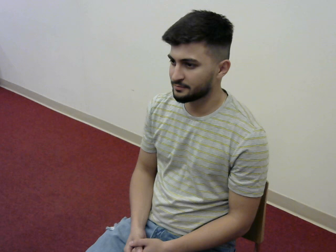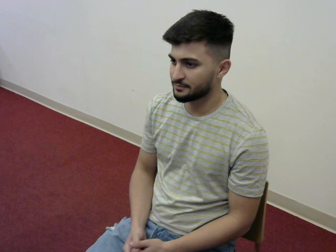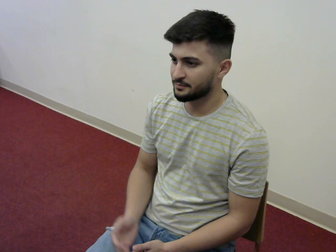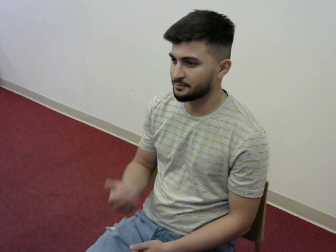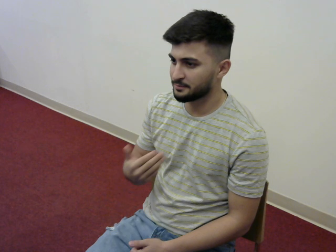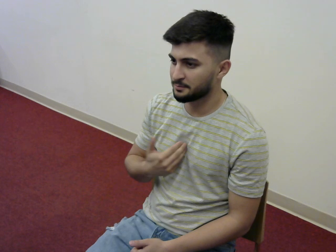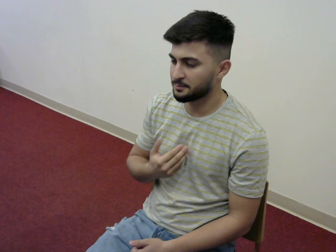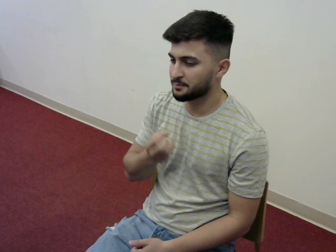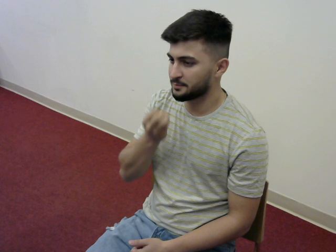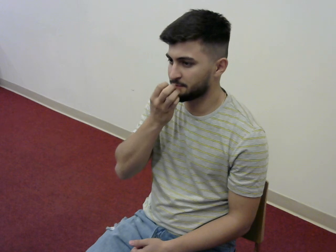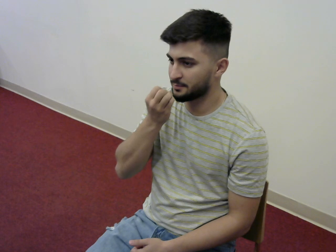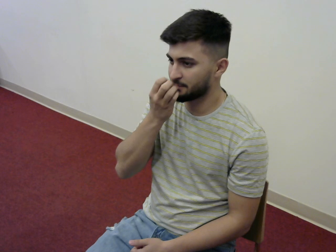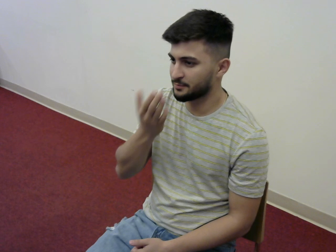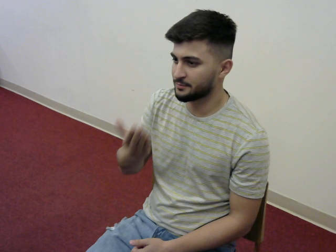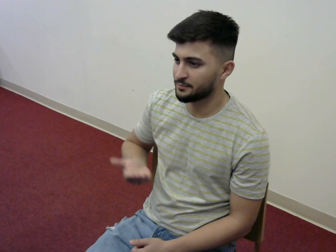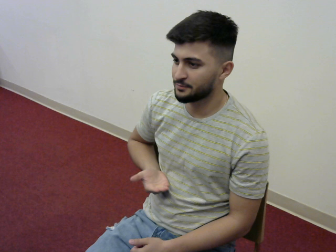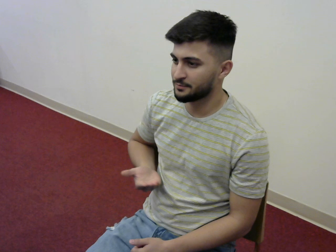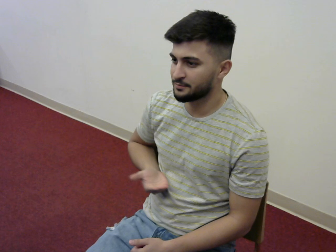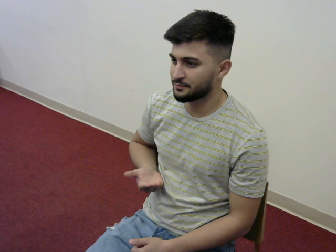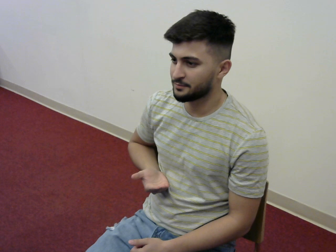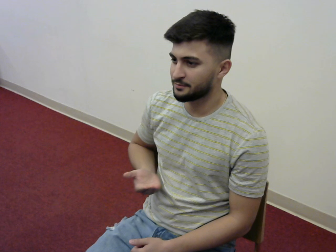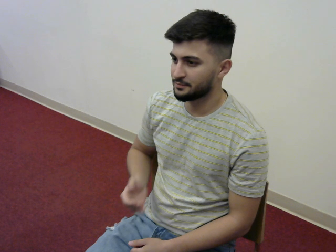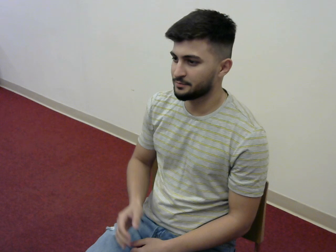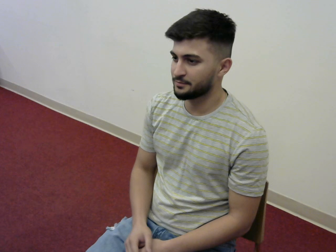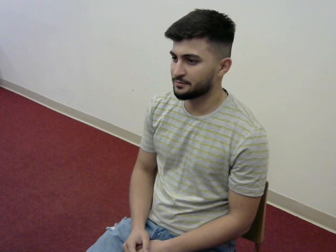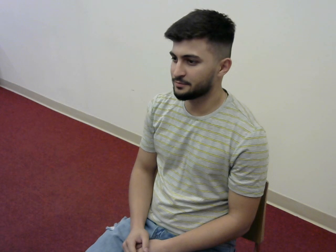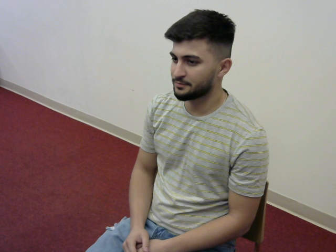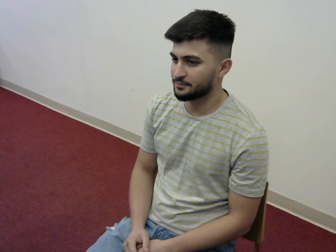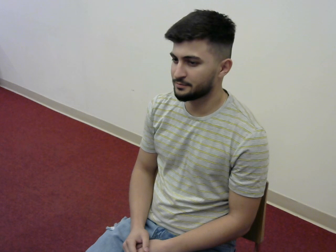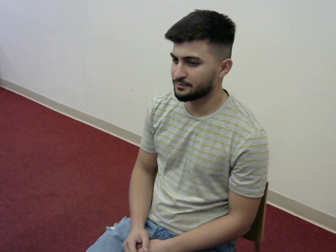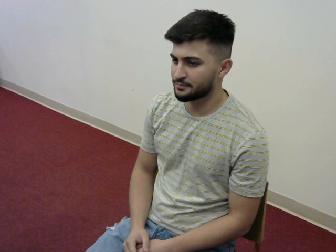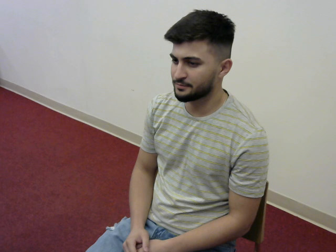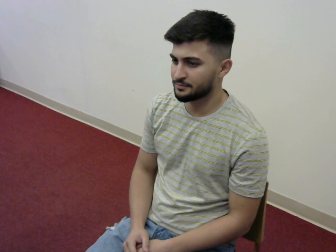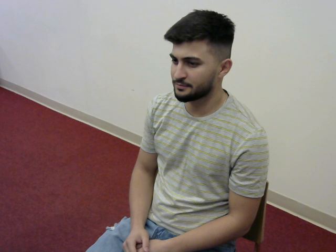Mən Bakıda yaşayıram